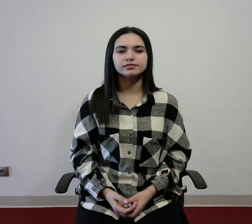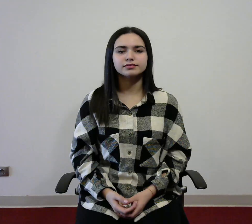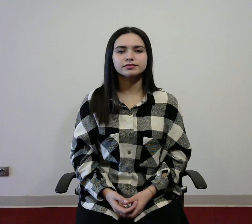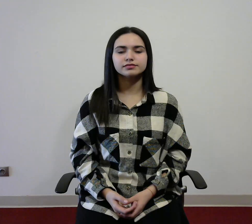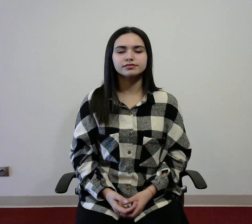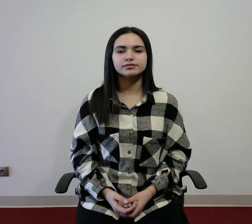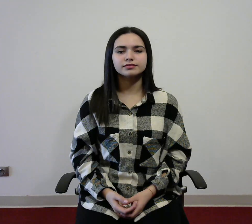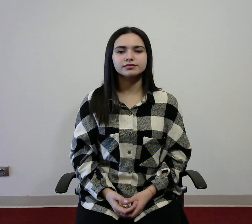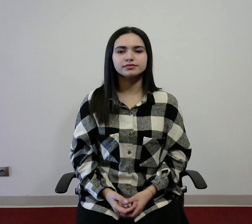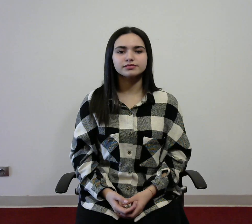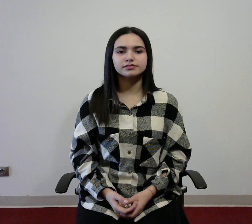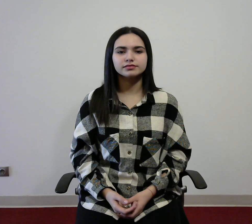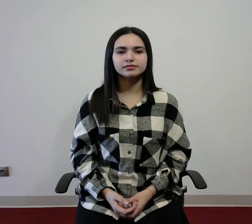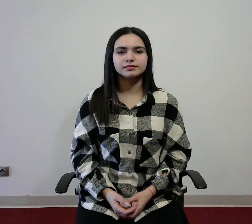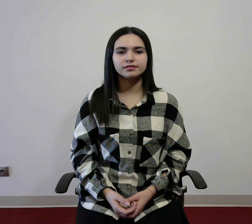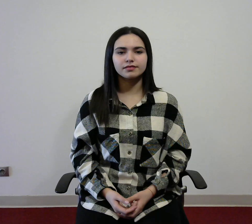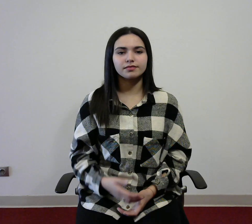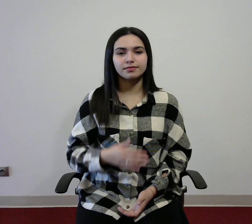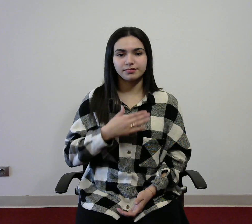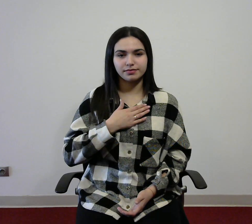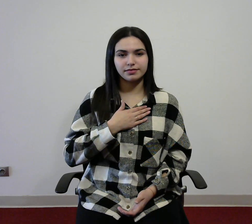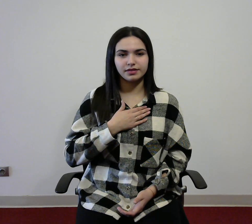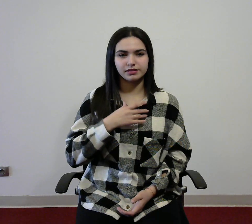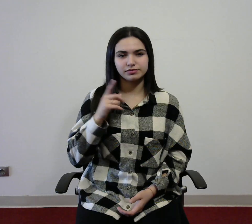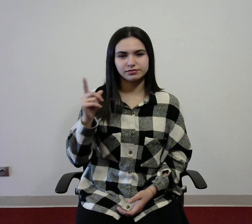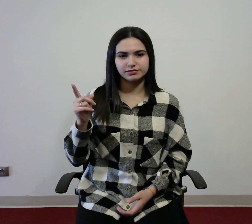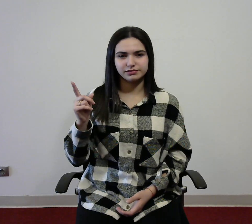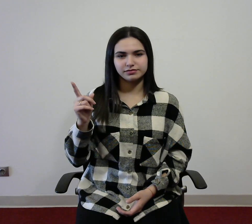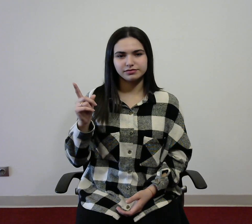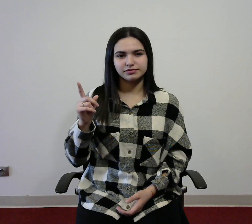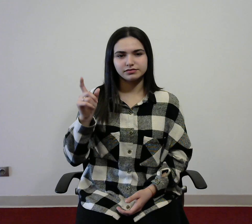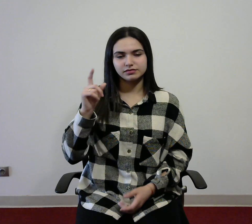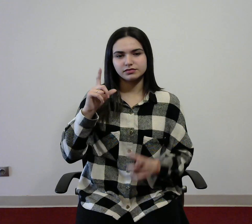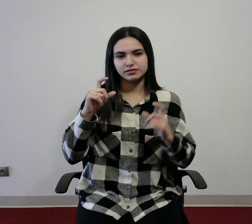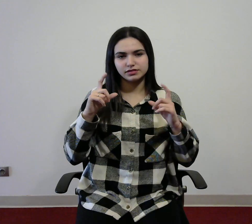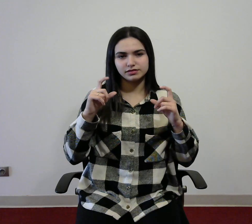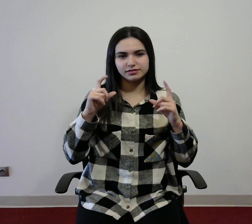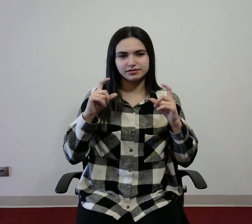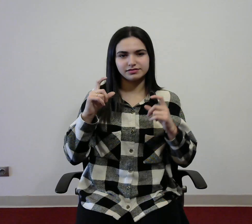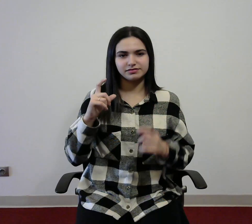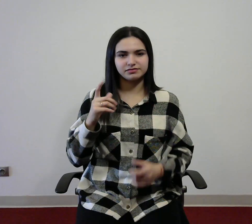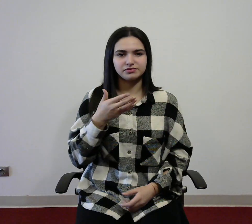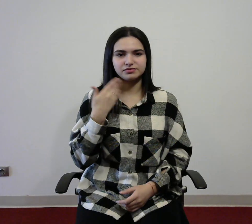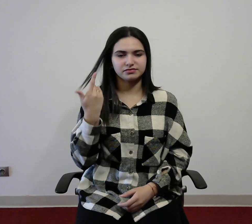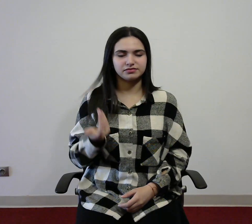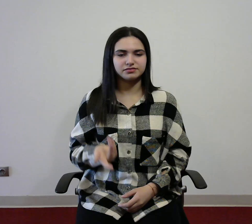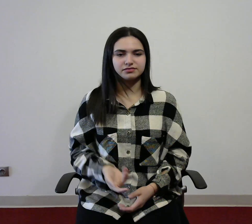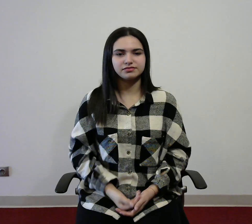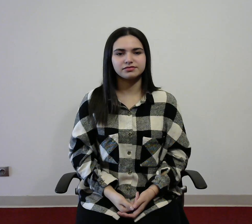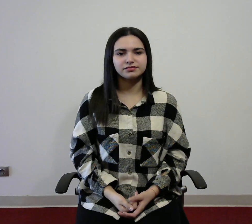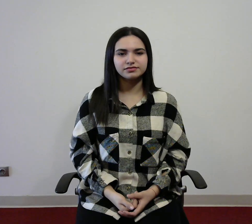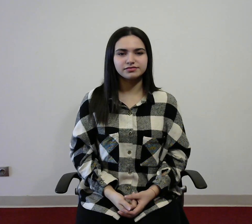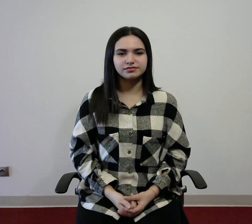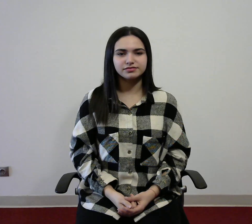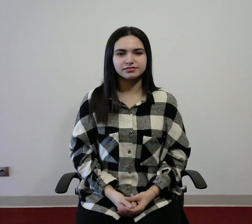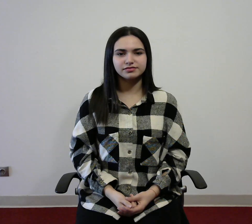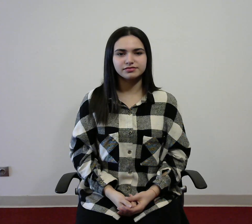Məndə onun şəkli yoxdur